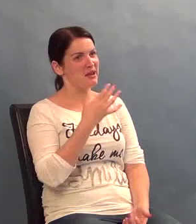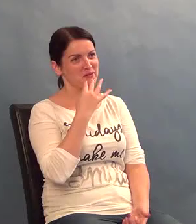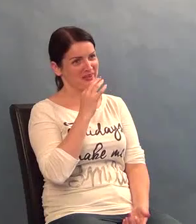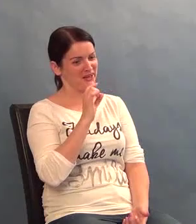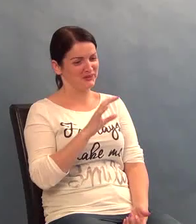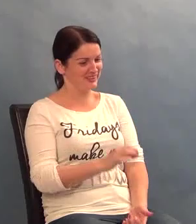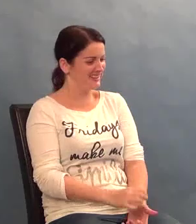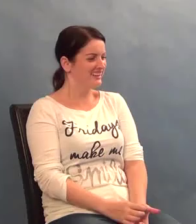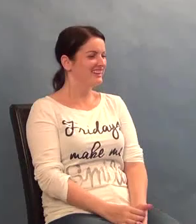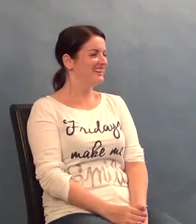Mnie pasuje.